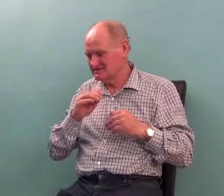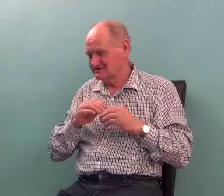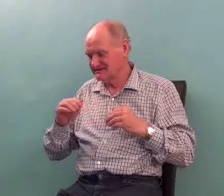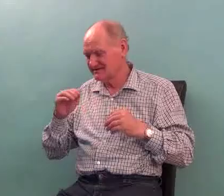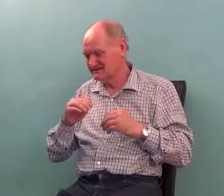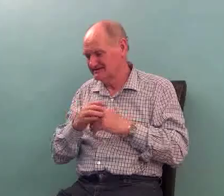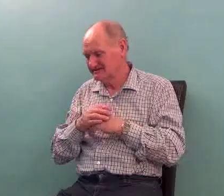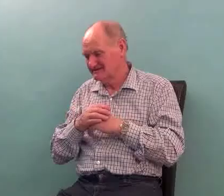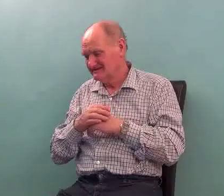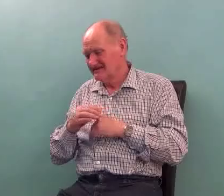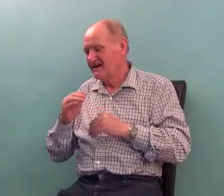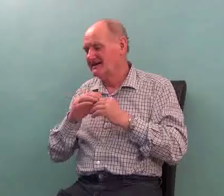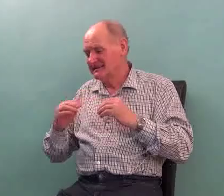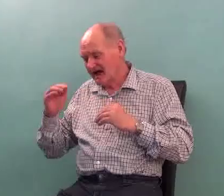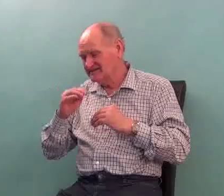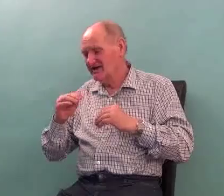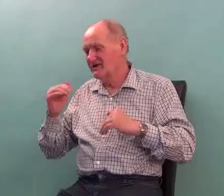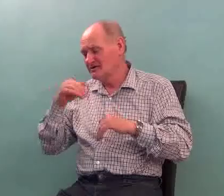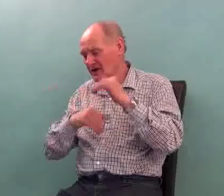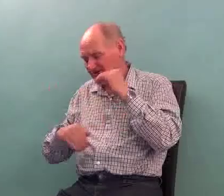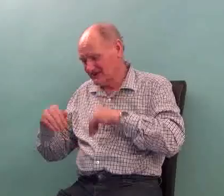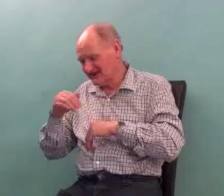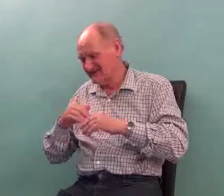W góry.